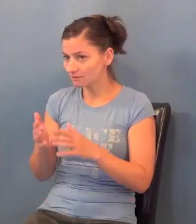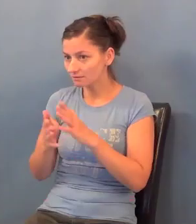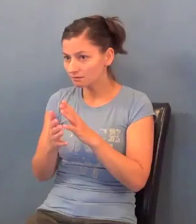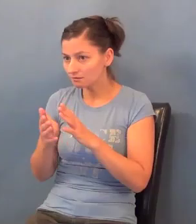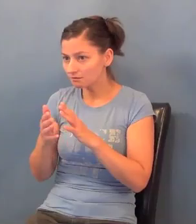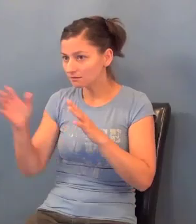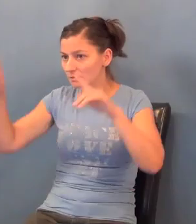Migać?